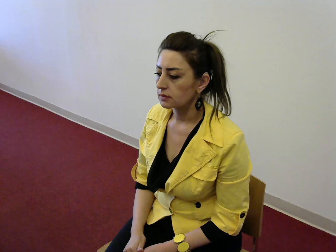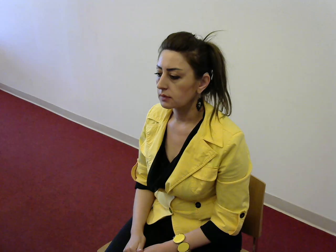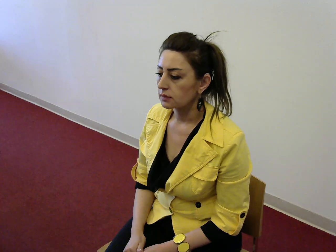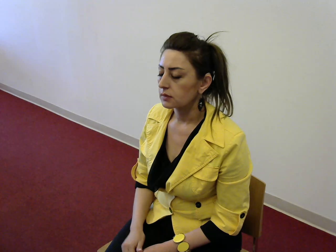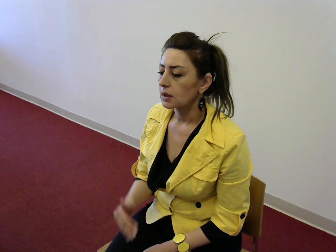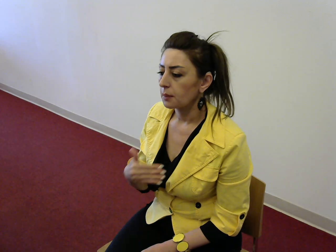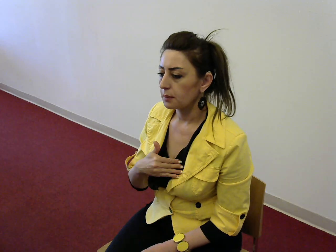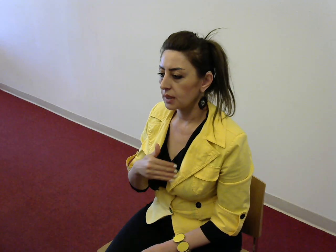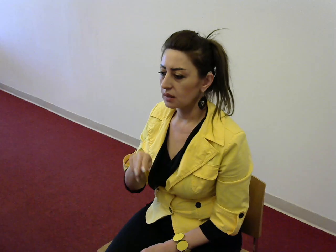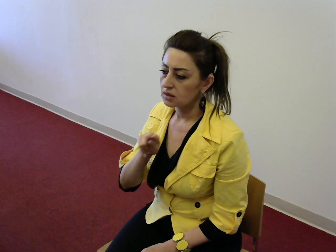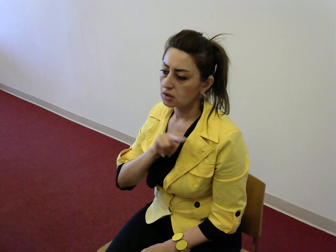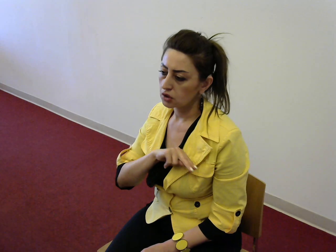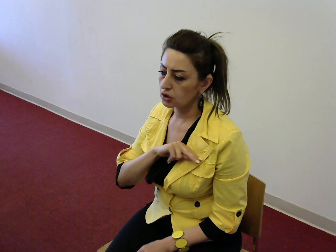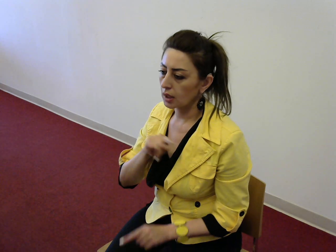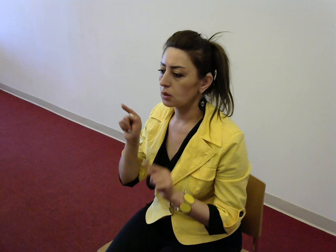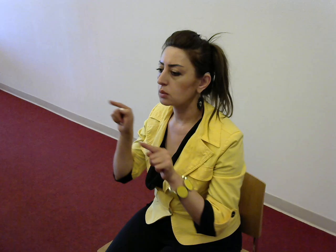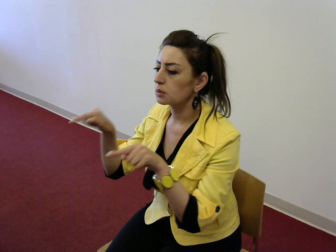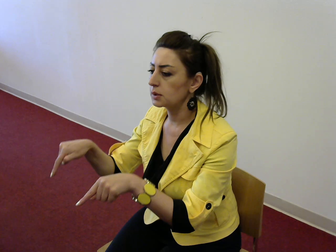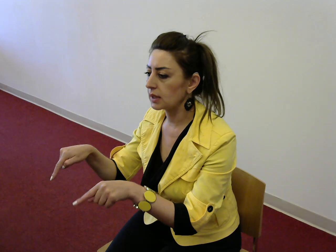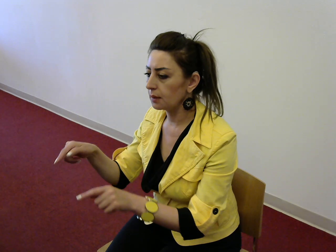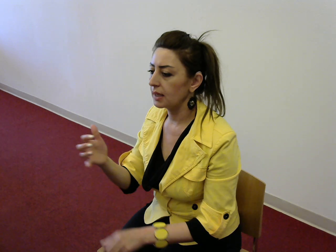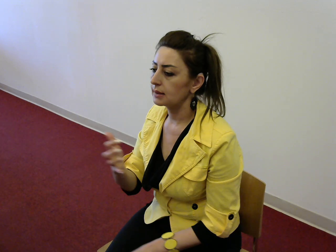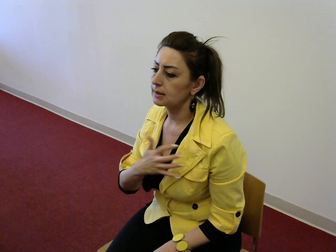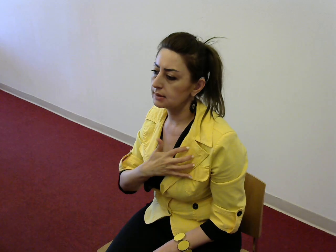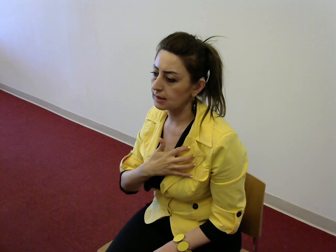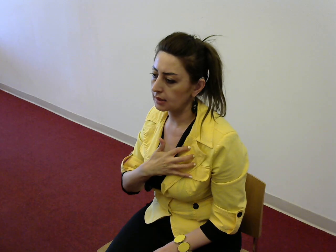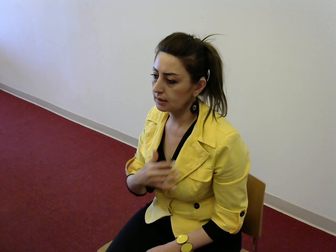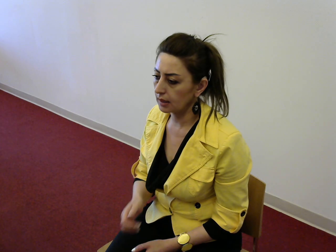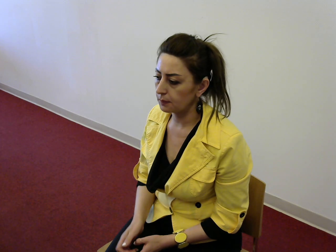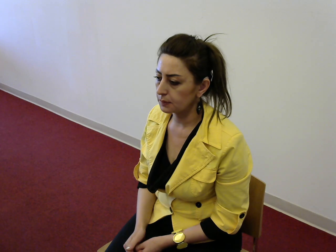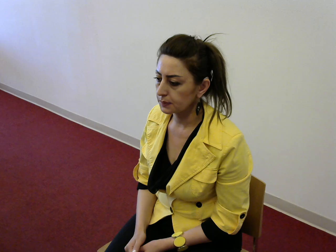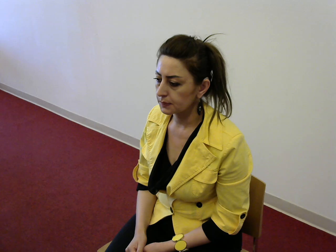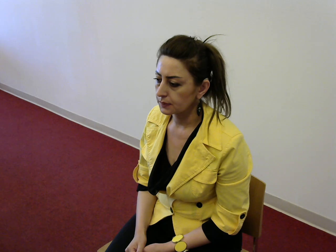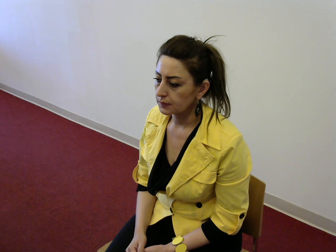Mən işə düzəlmək istəyirəm